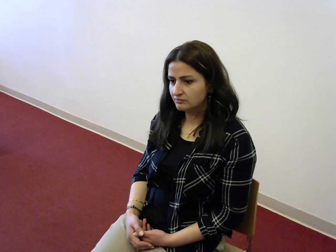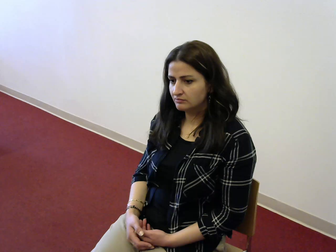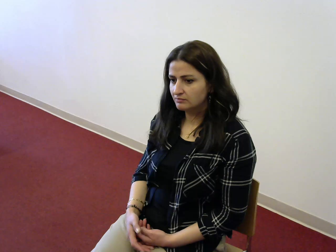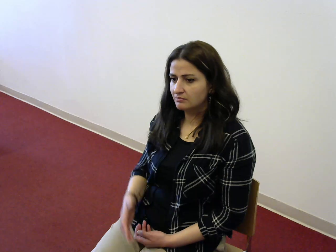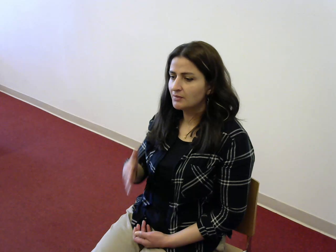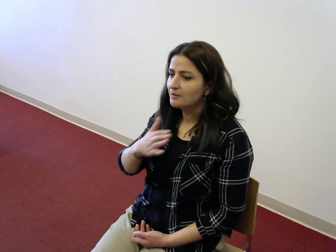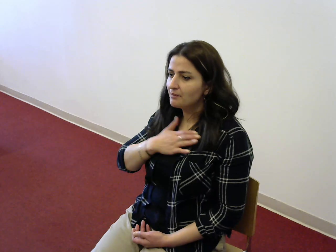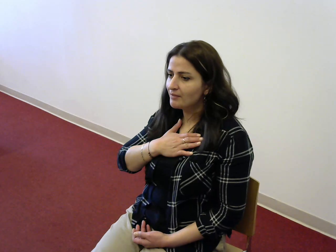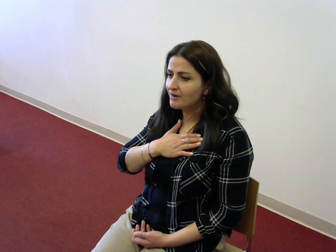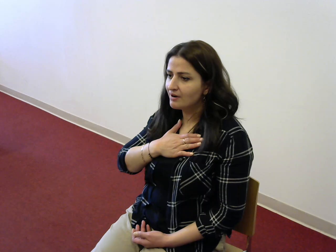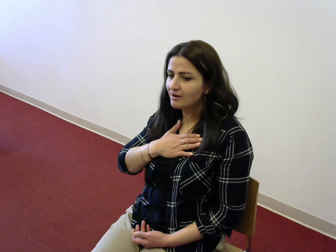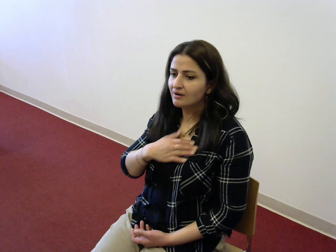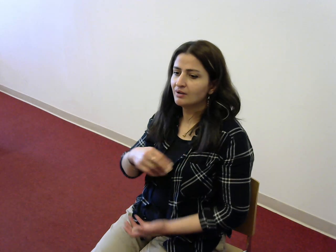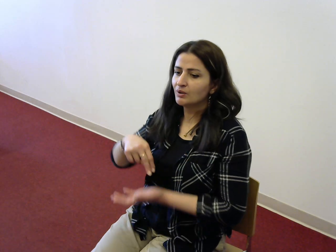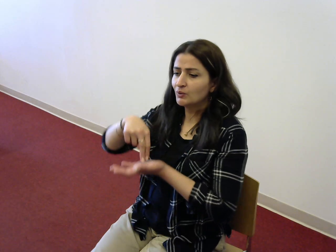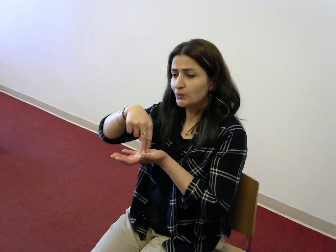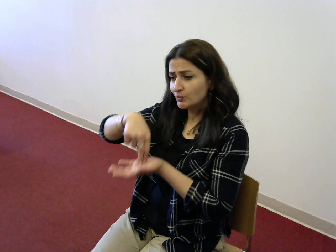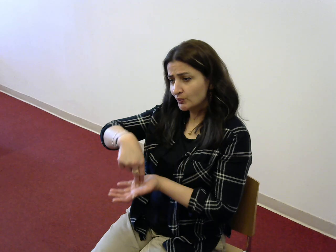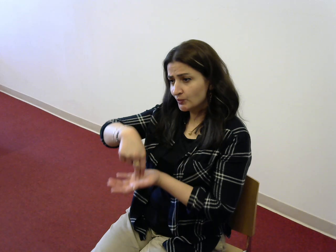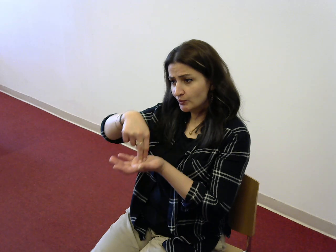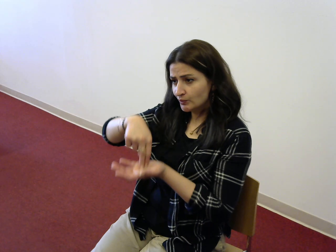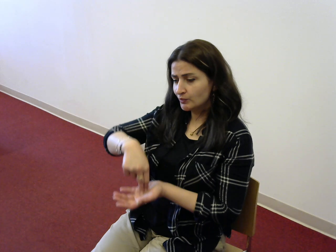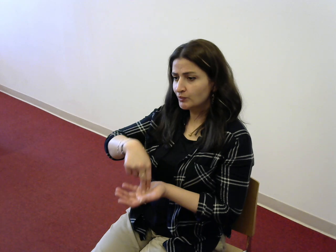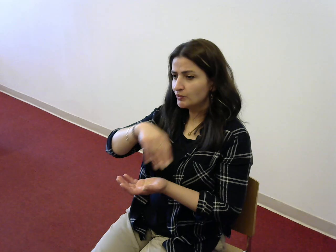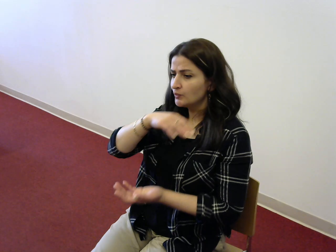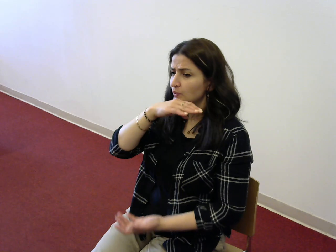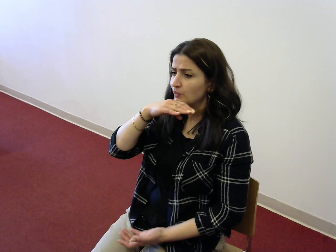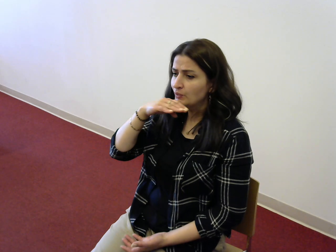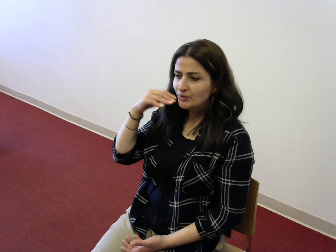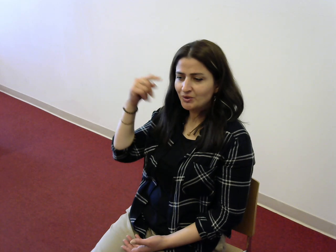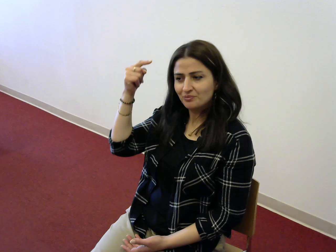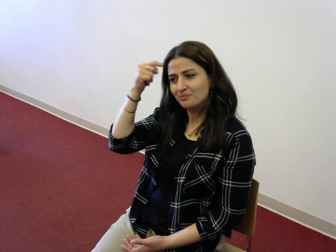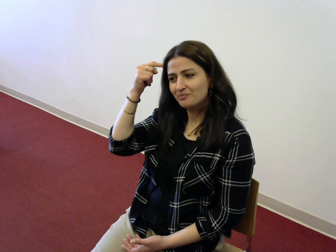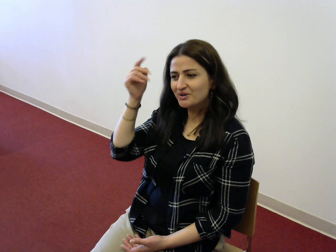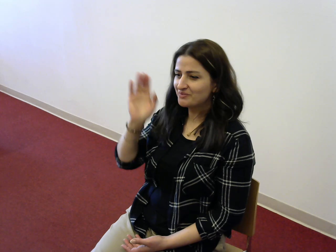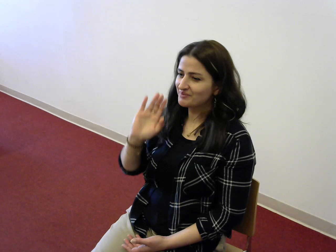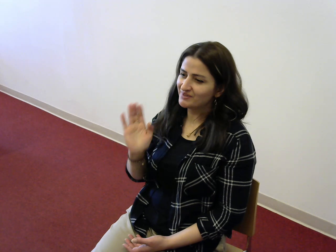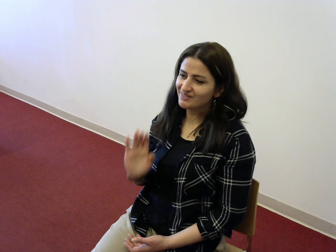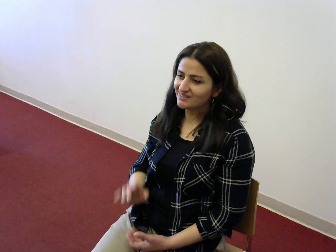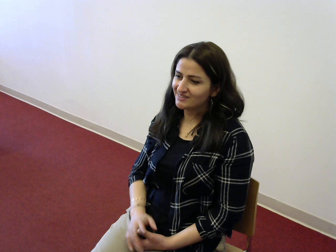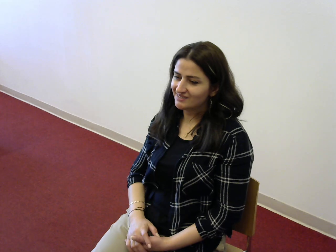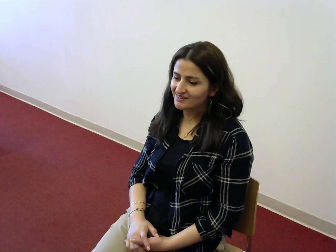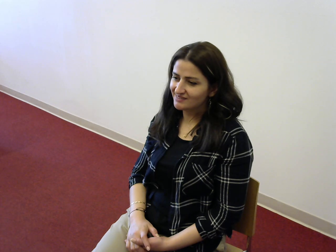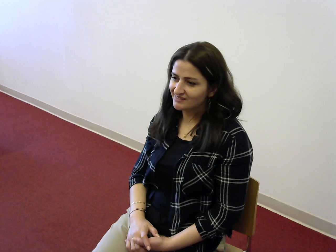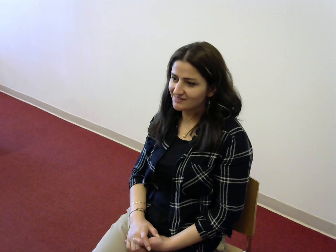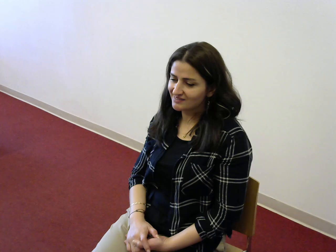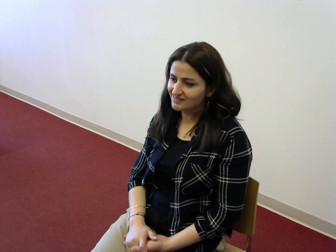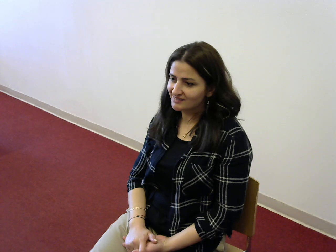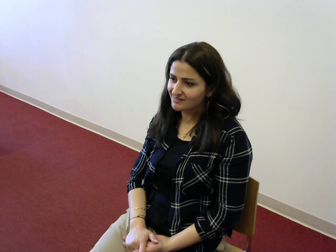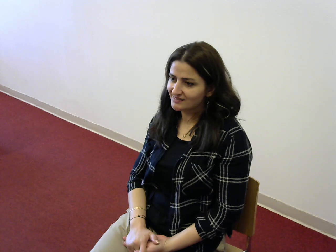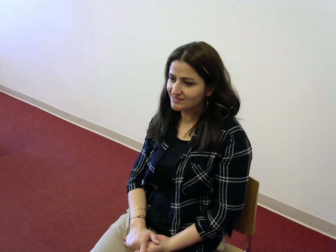Mən ayaq üstə çox dura bilmirəm